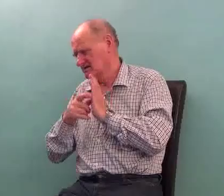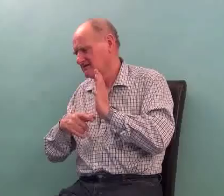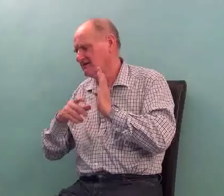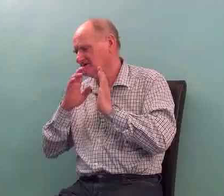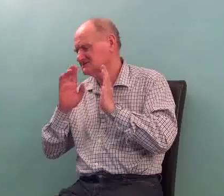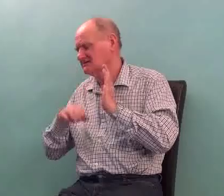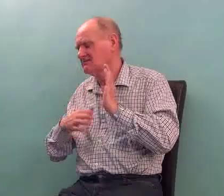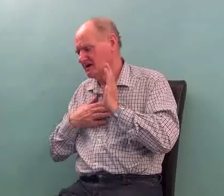Mam zezwolenie.